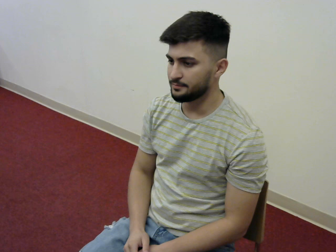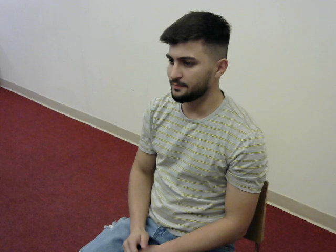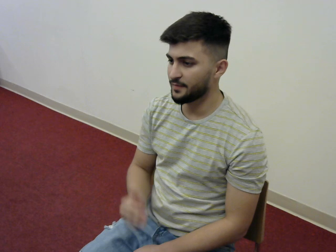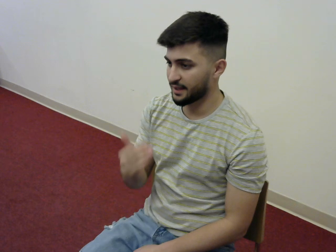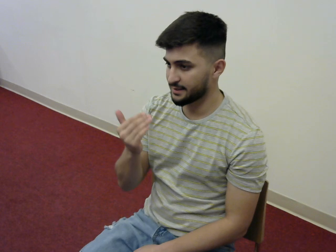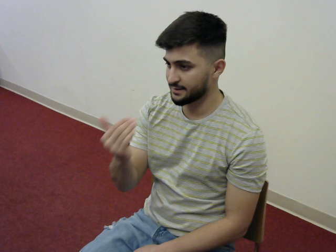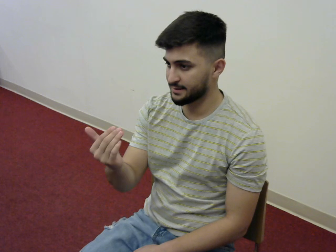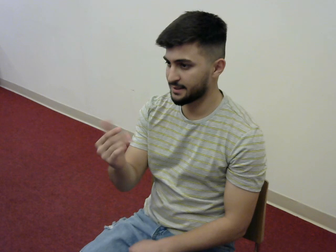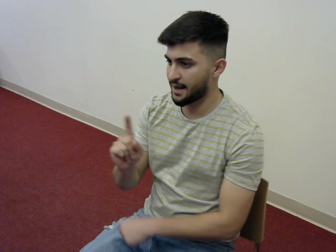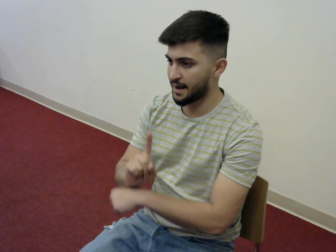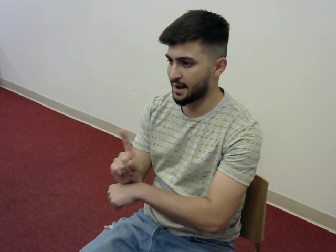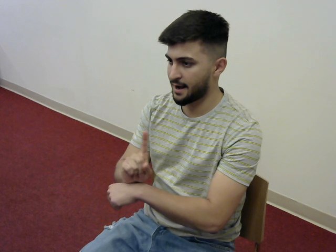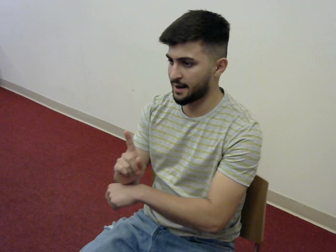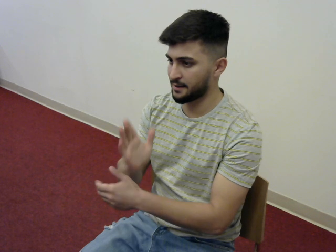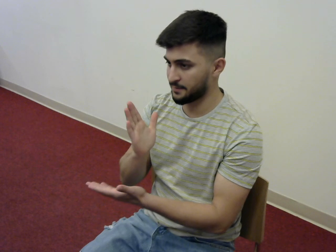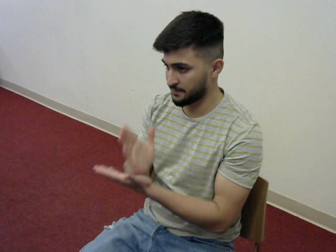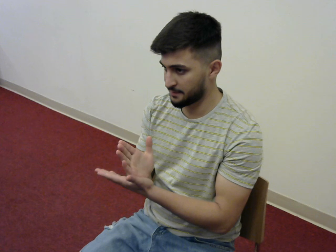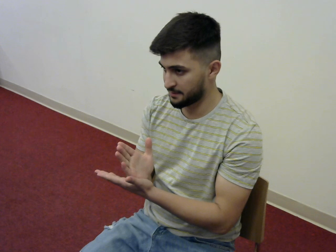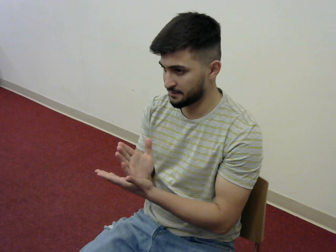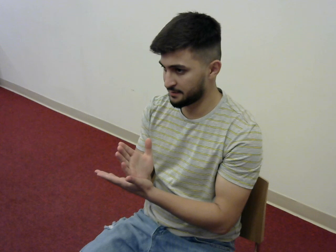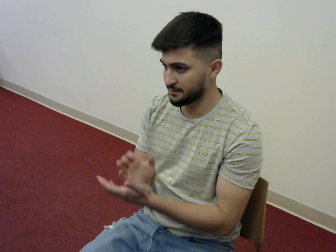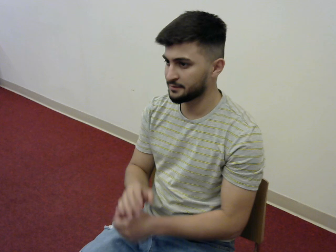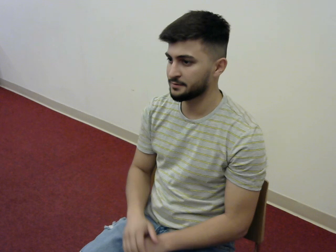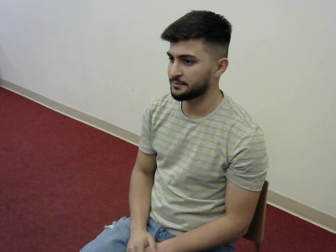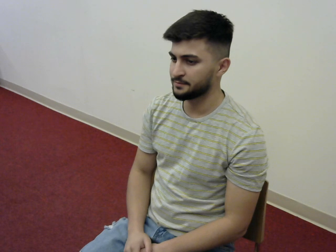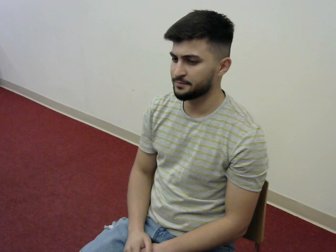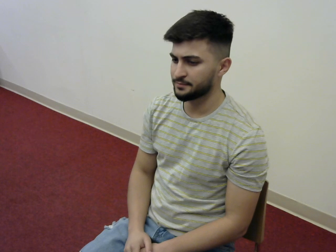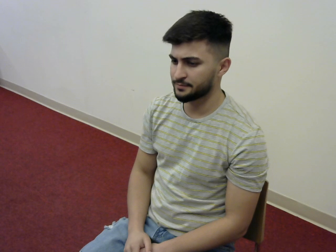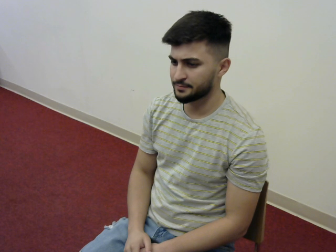Sizdə qələm varmı?